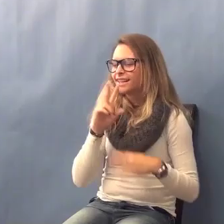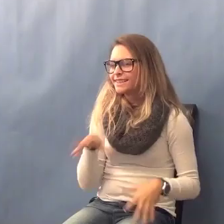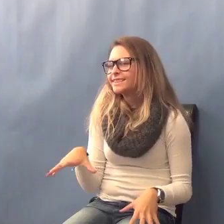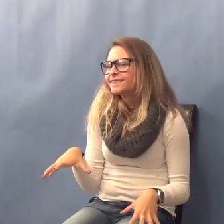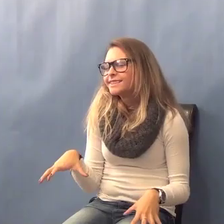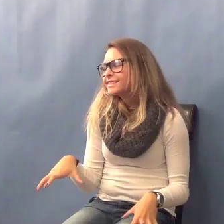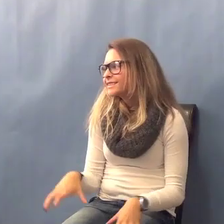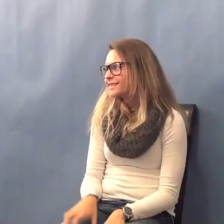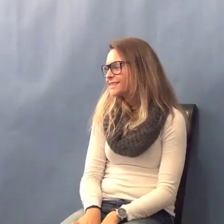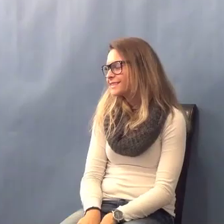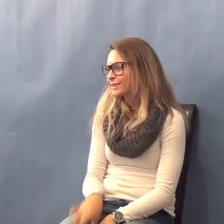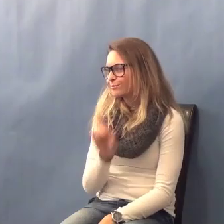A tata wkurzony.